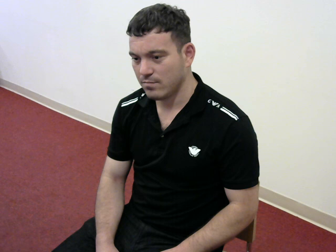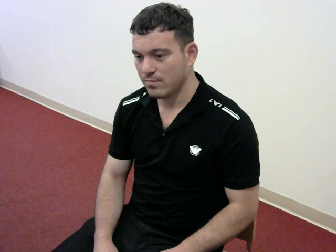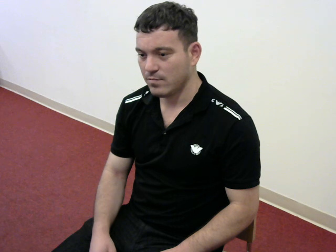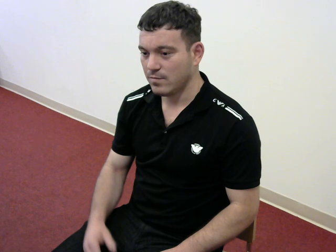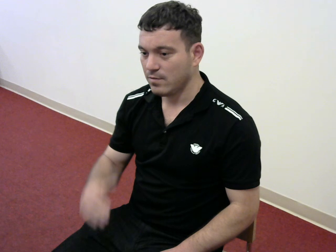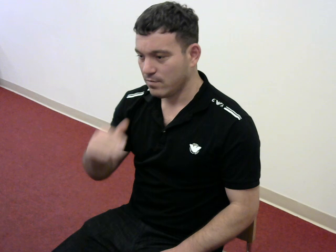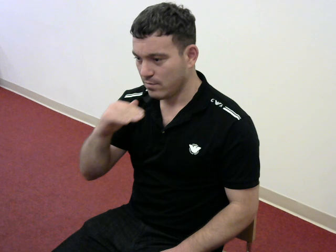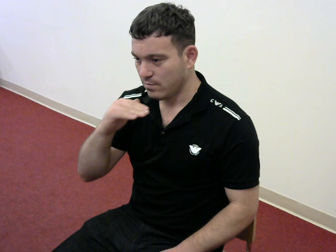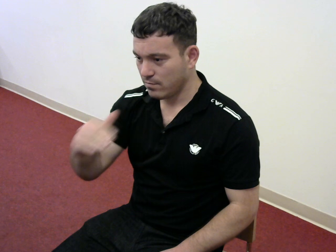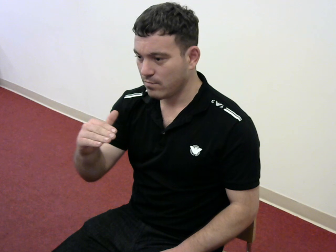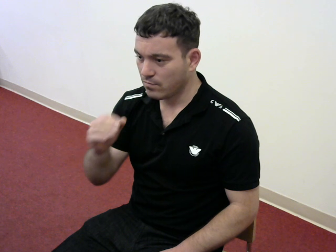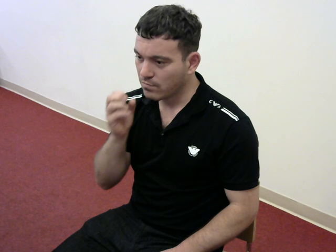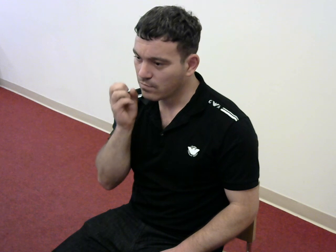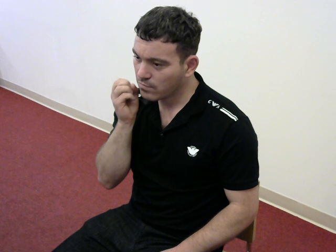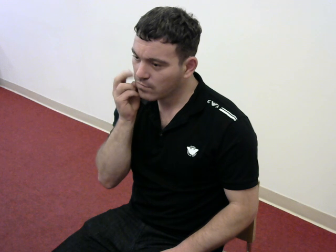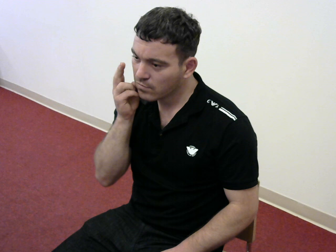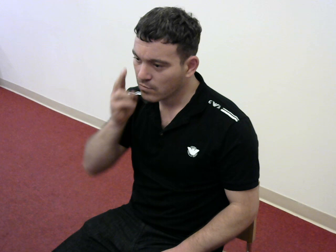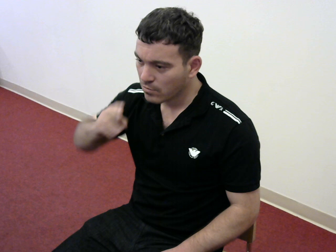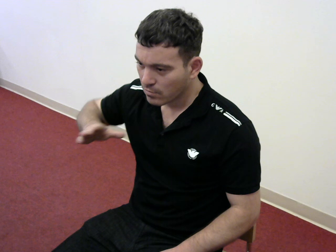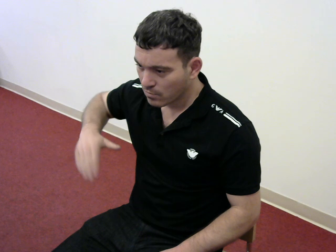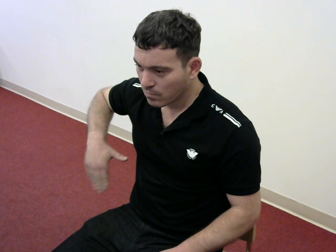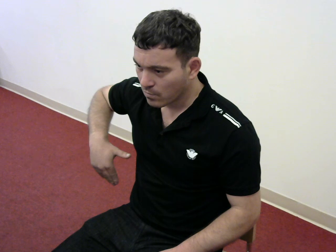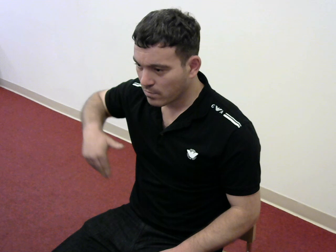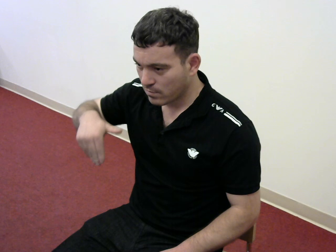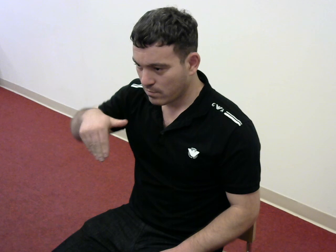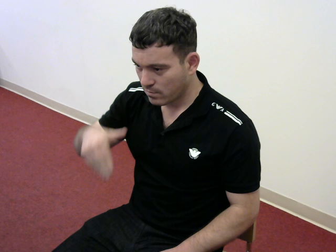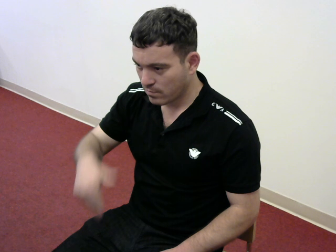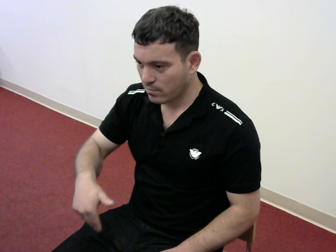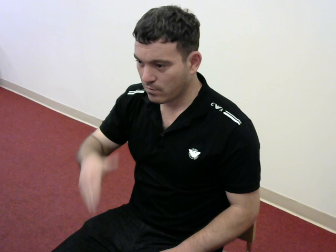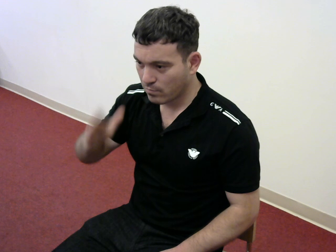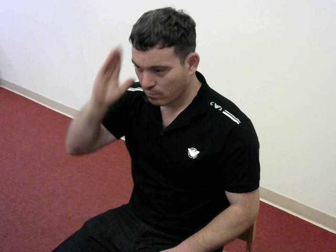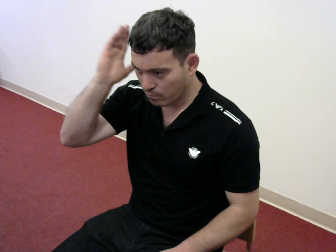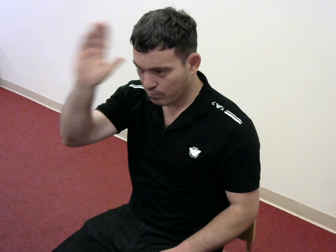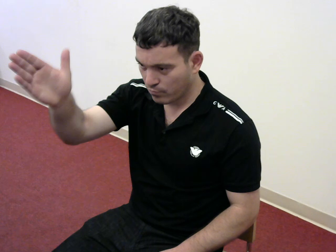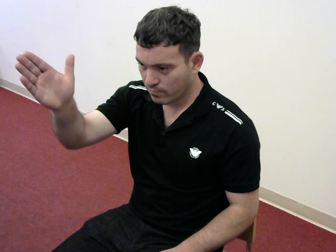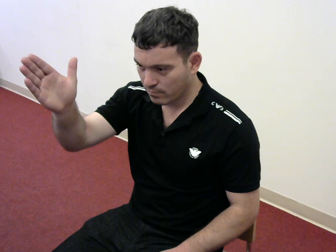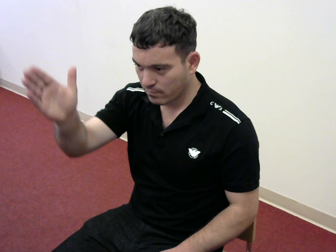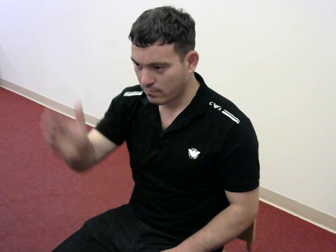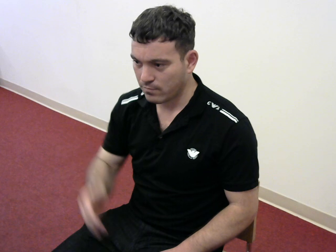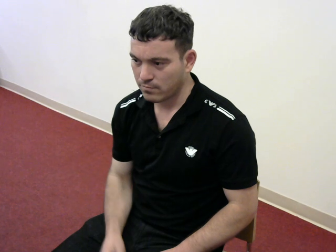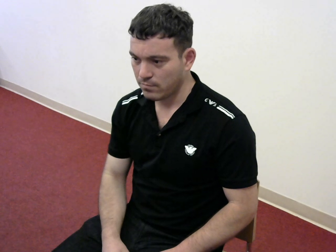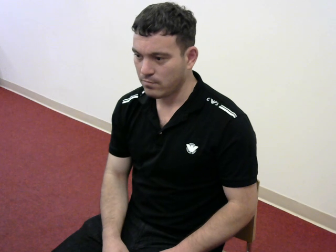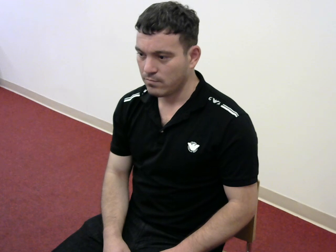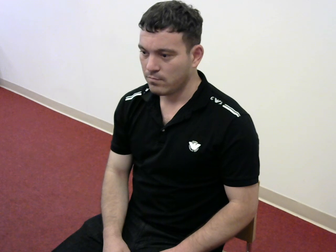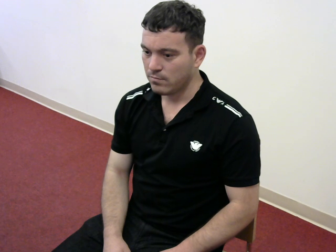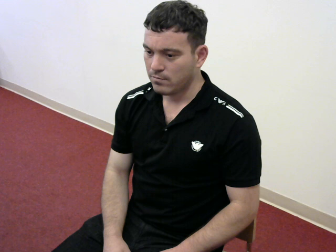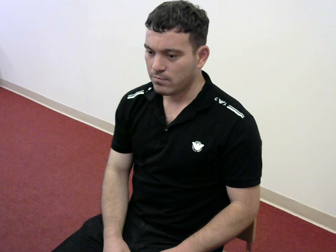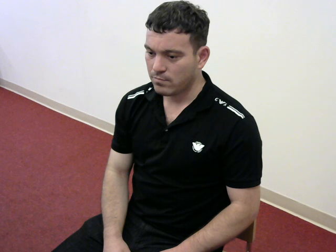Siz günortadan sonra burda olacaqsınızmı?